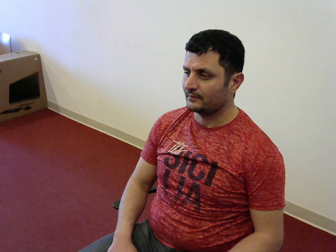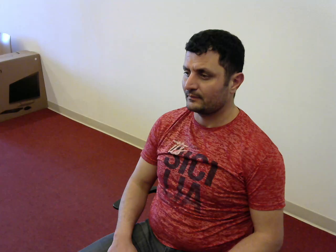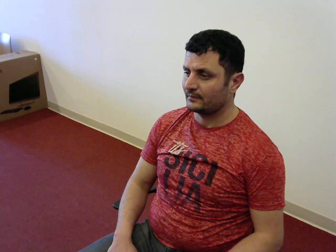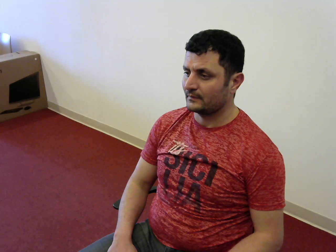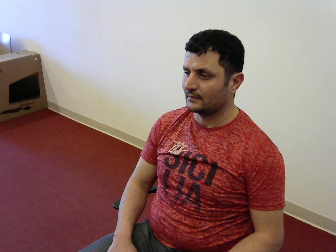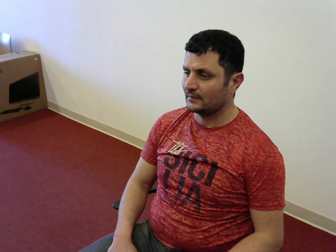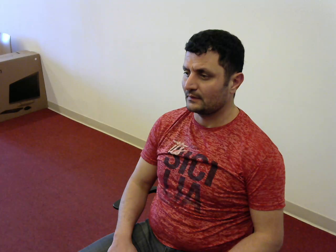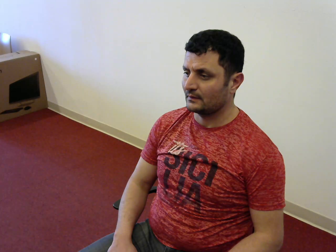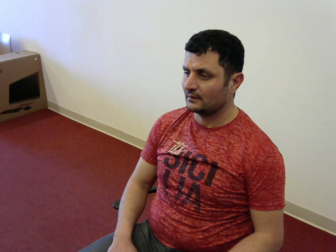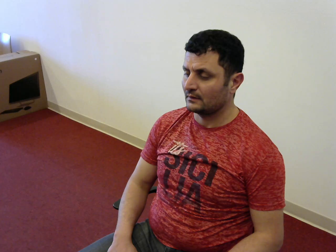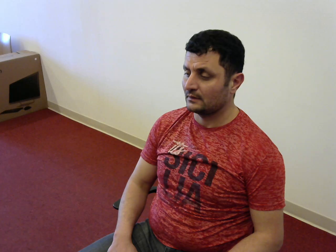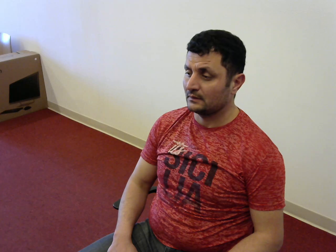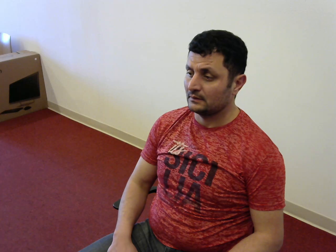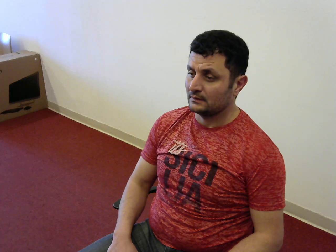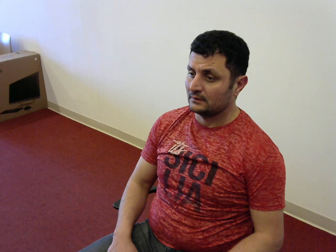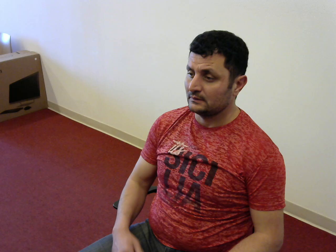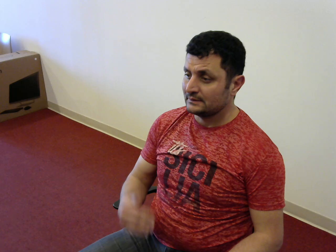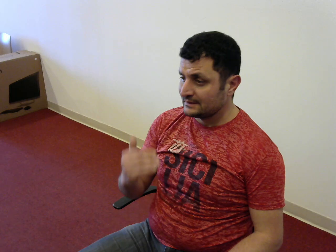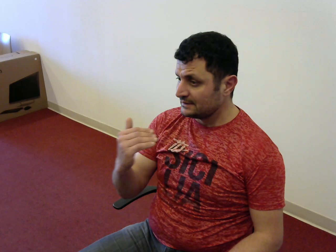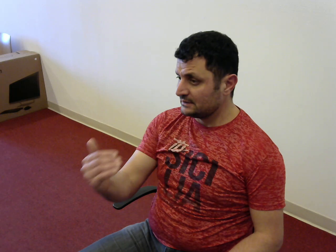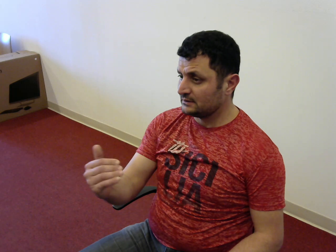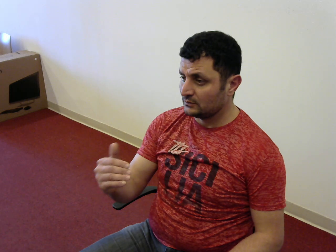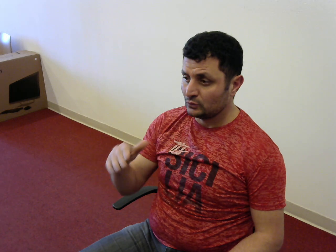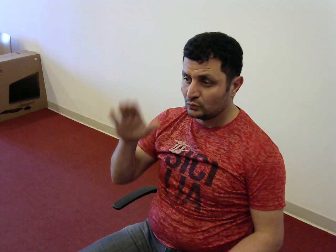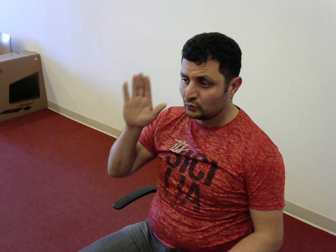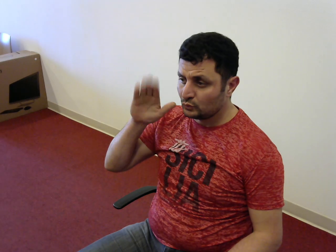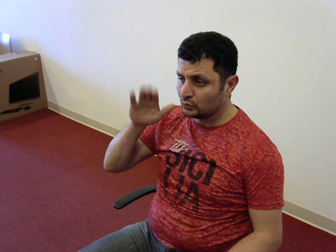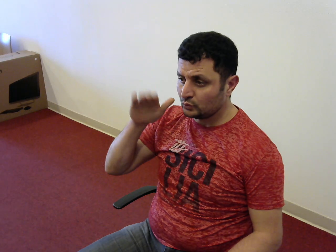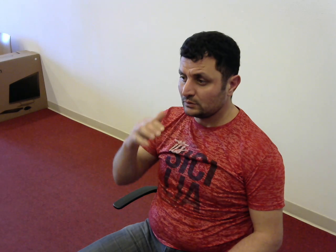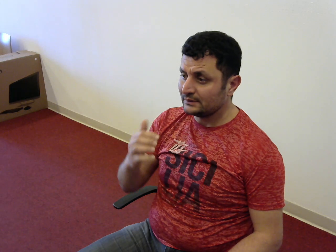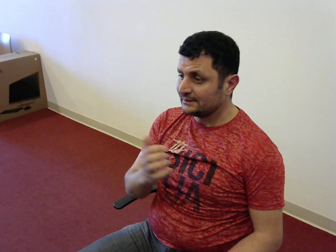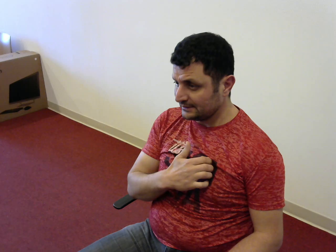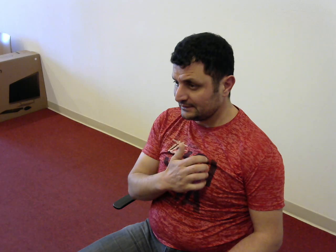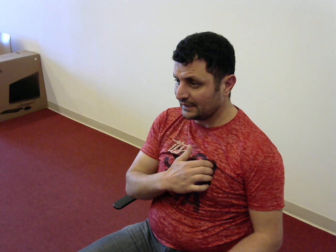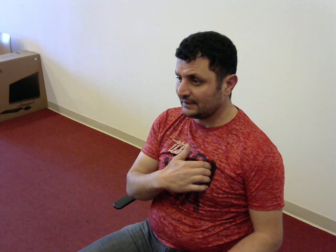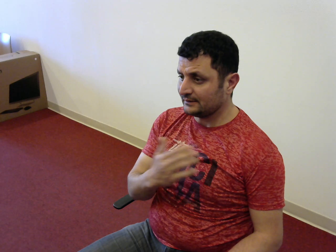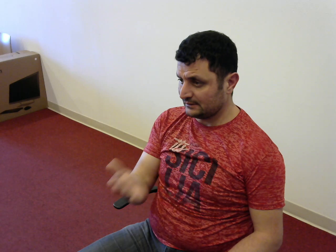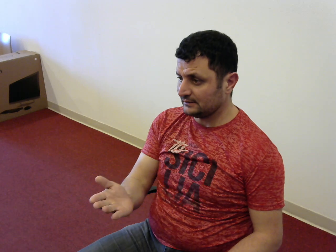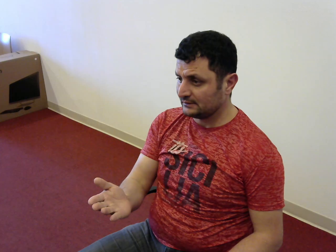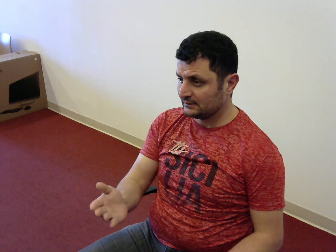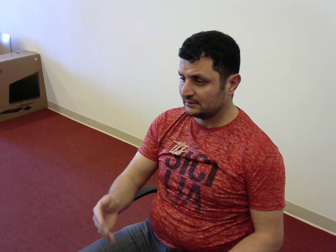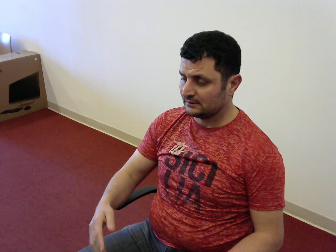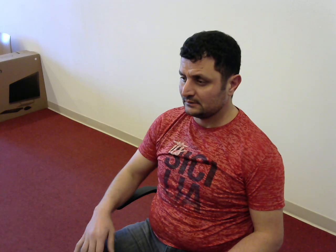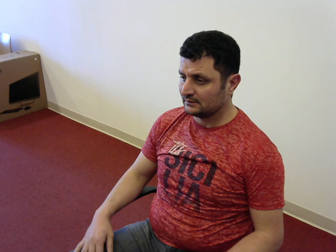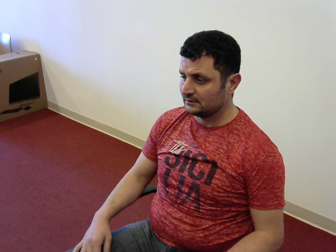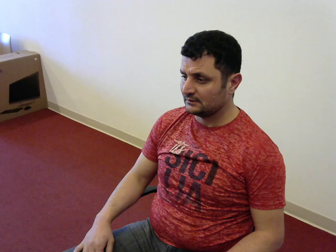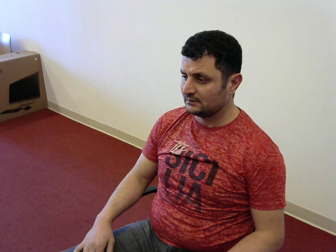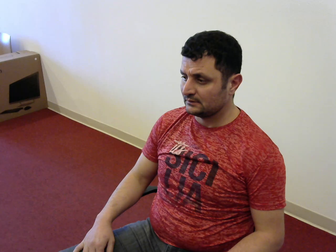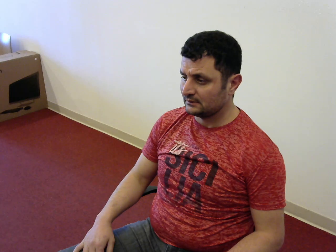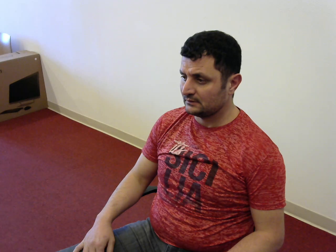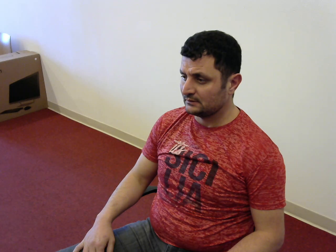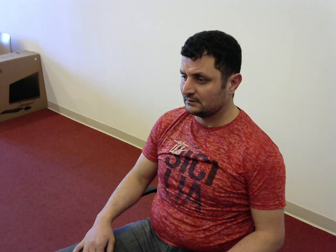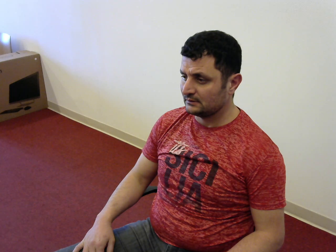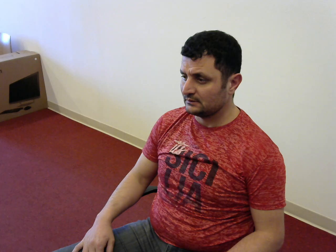Siz su istəyirsiniz?